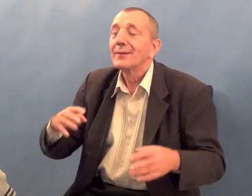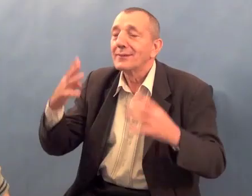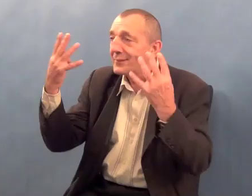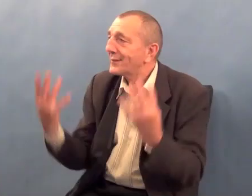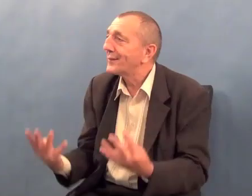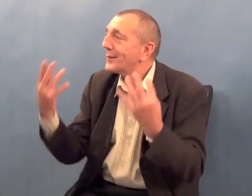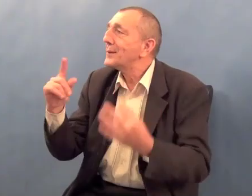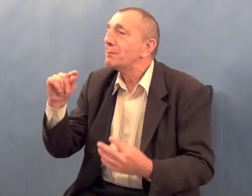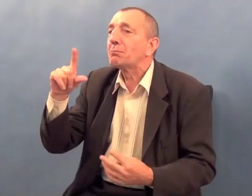Płot.